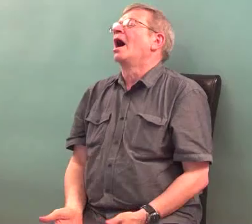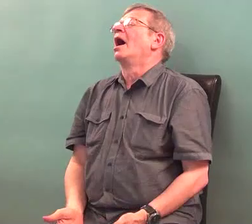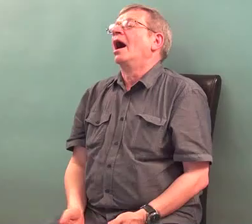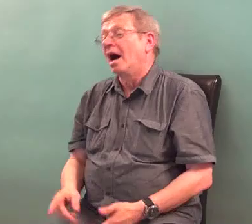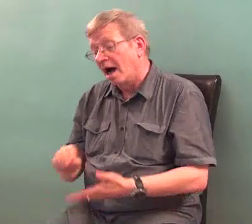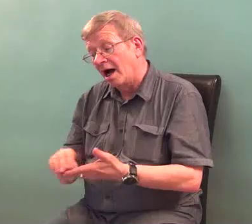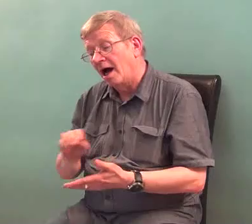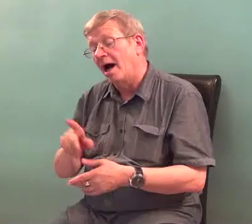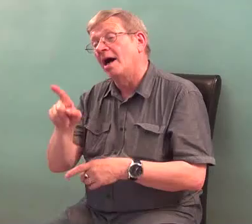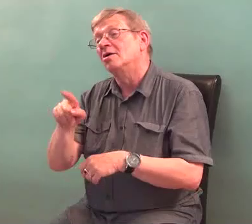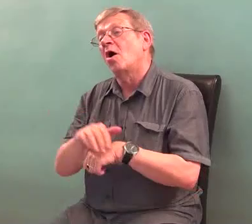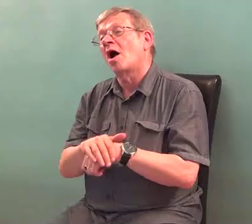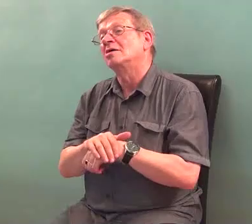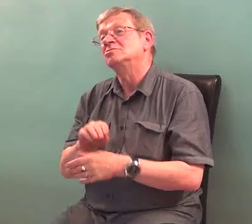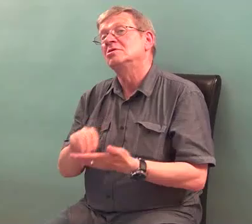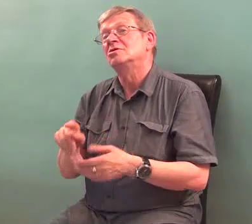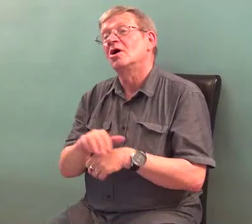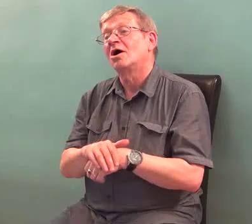Napisane jest "z koleżanką".